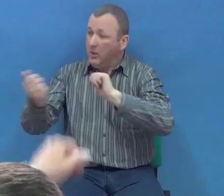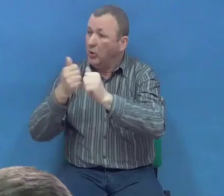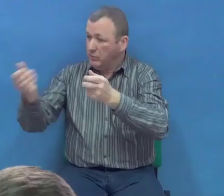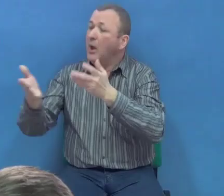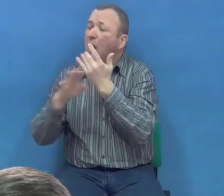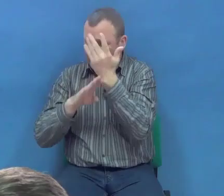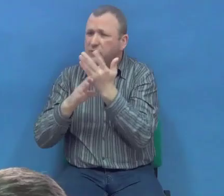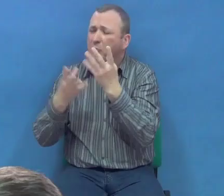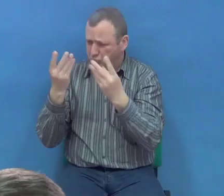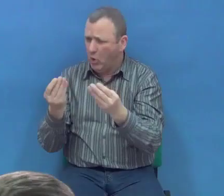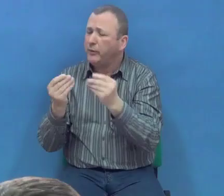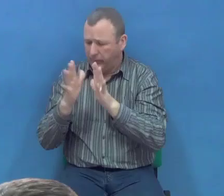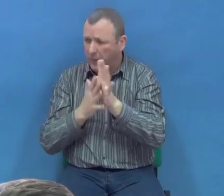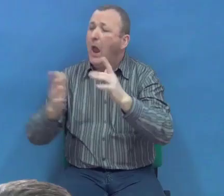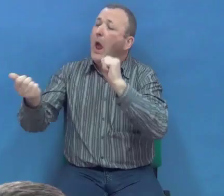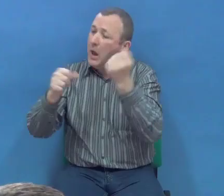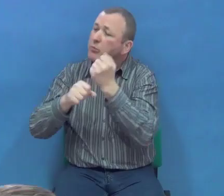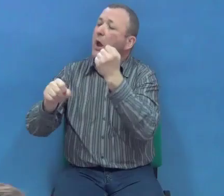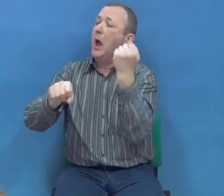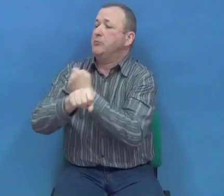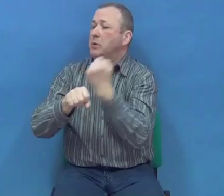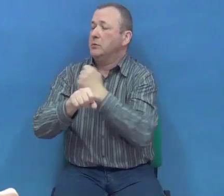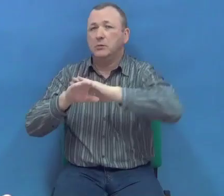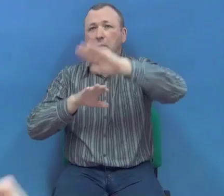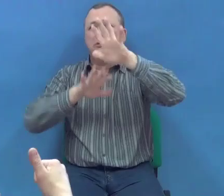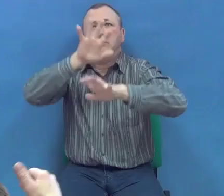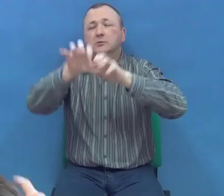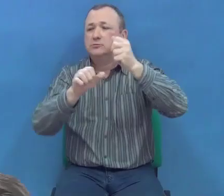Albo może być mokra trawa na ścianie wąwozu i jest ciężko się wydostać.